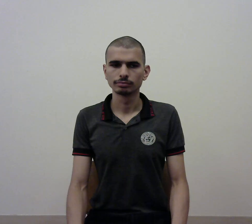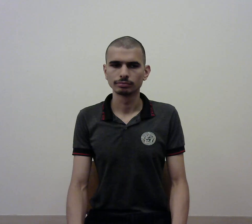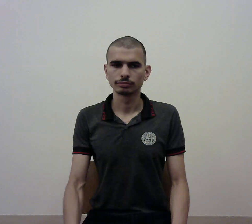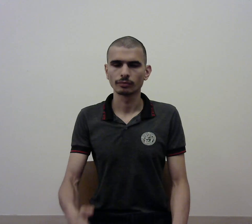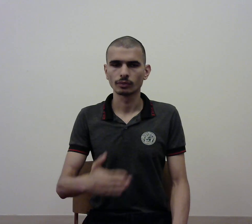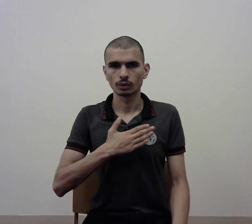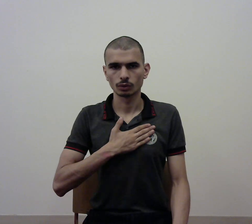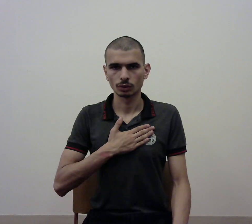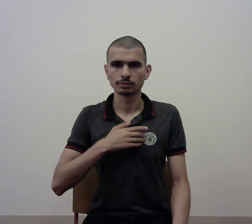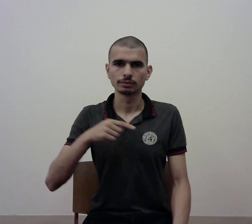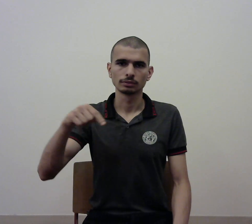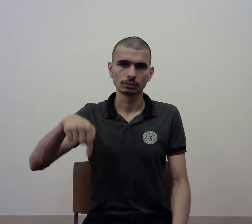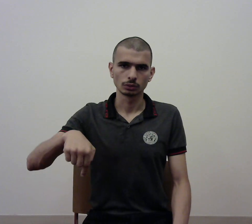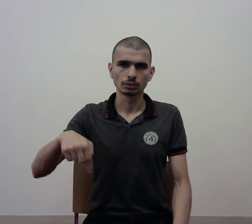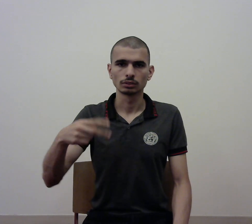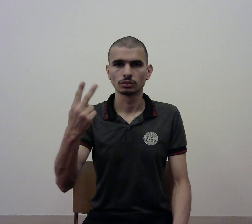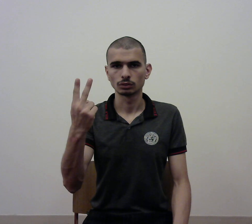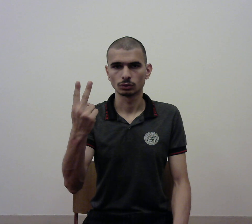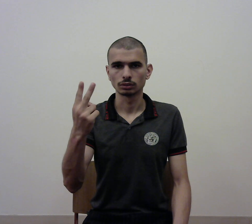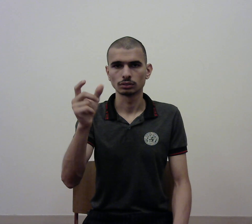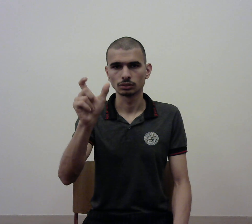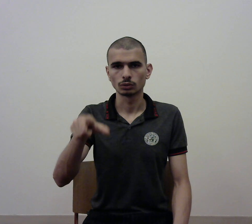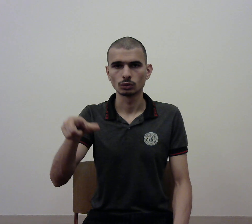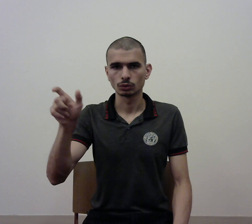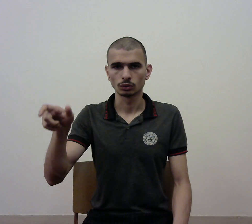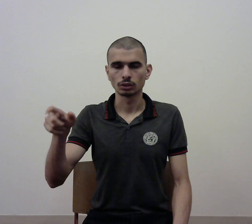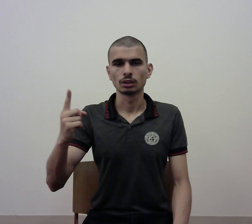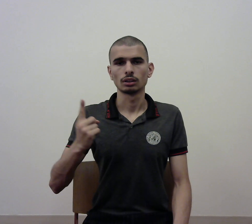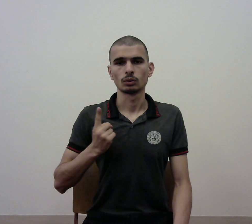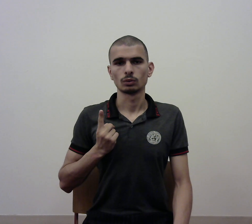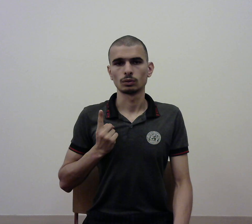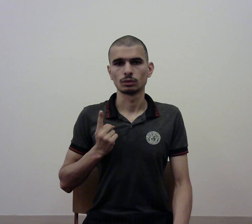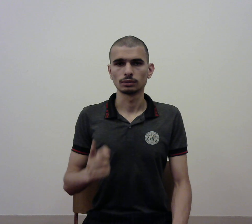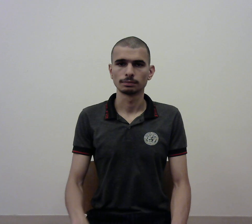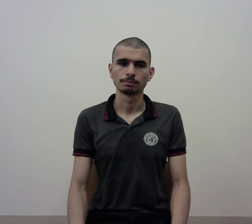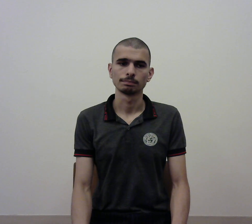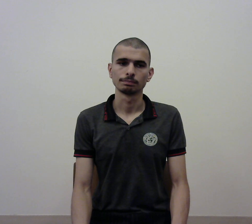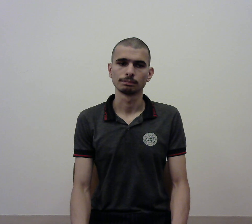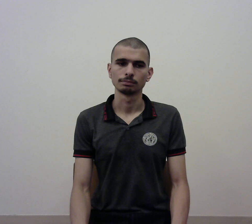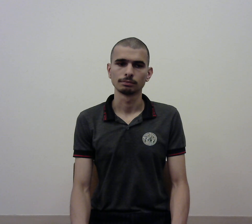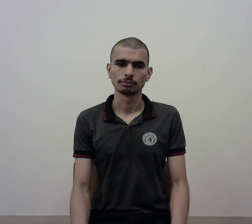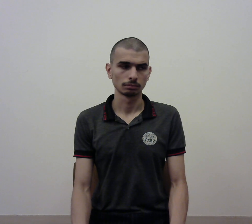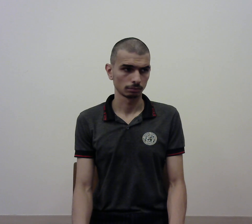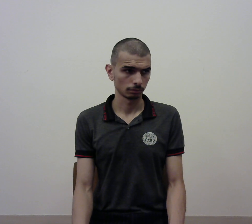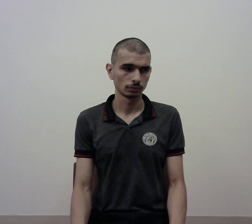Məni aşağıda 2 nəfər gözləyir